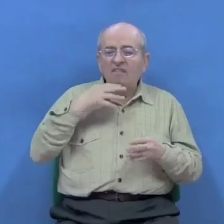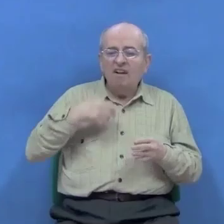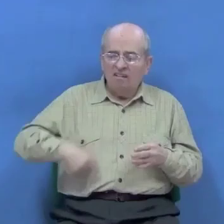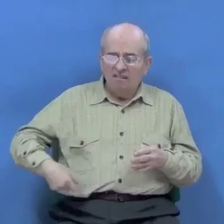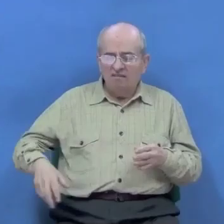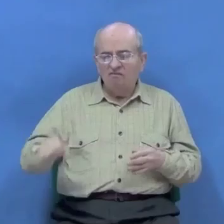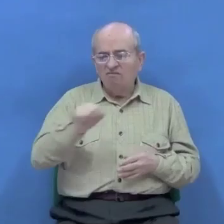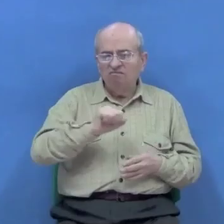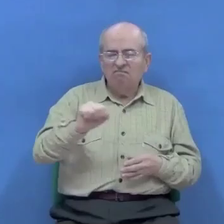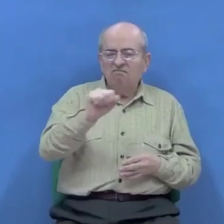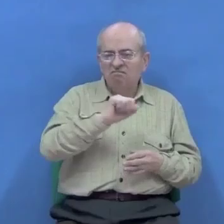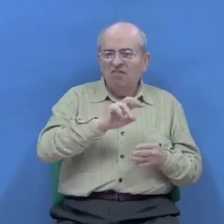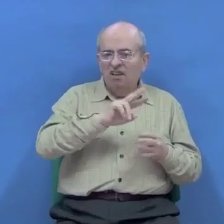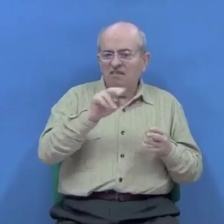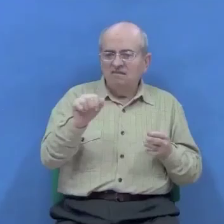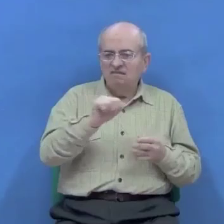Polewać wodą i czyścić.